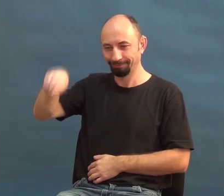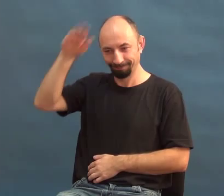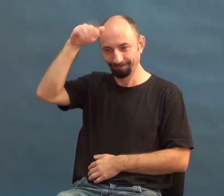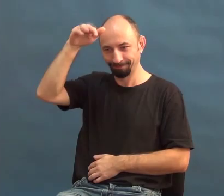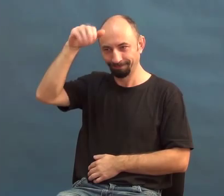Macha do niego łapą.